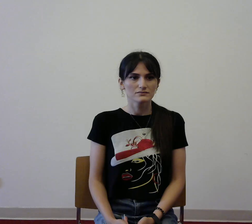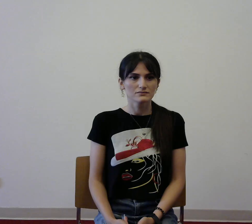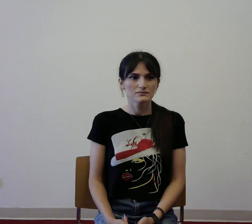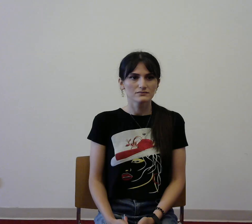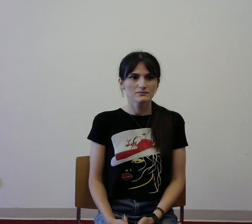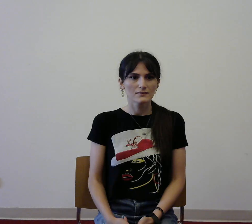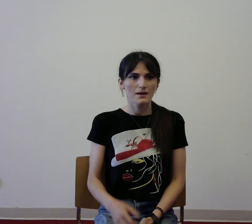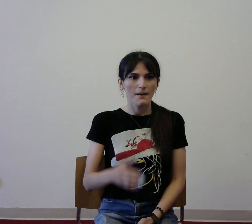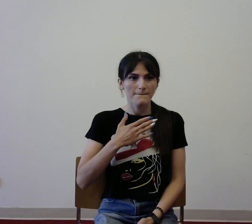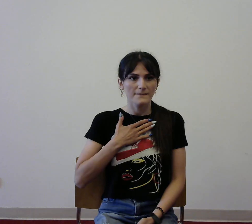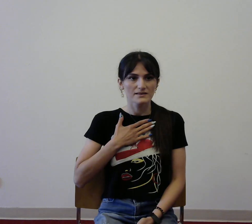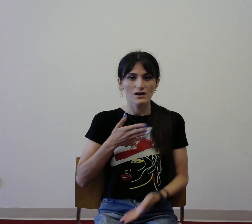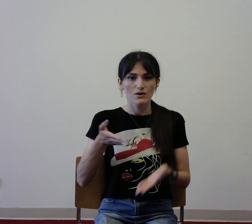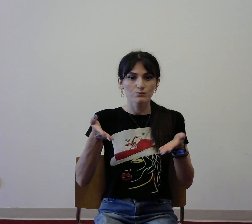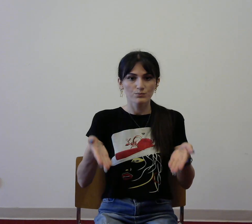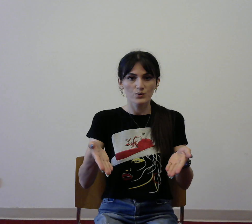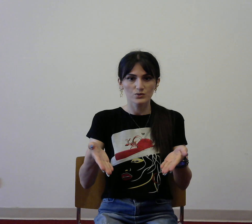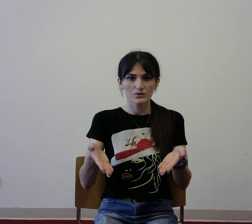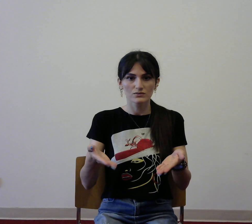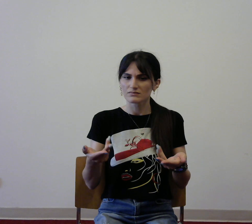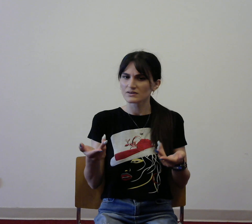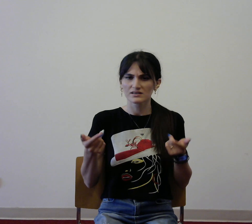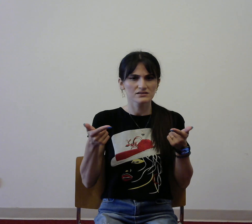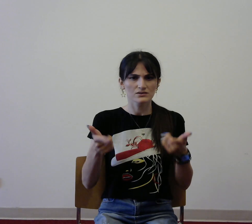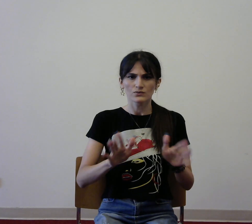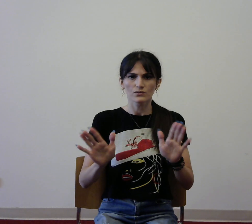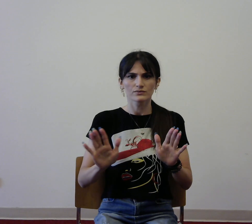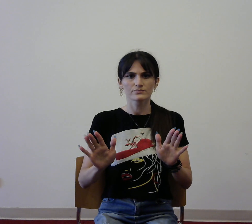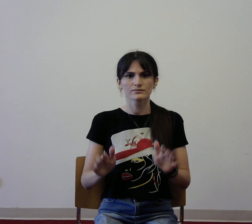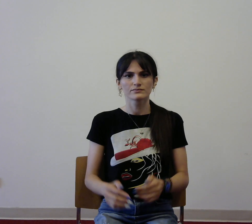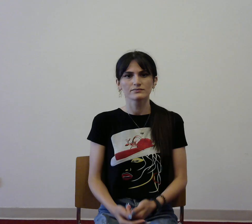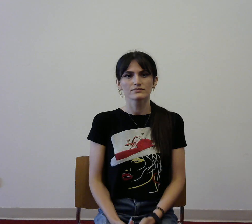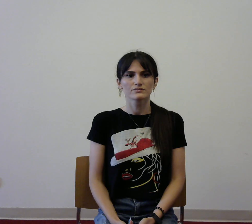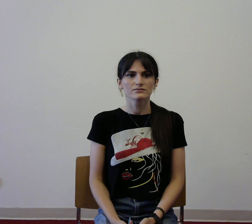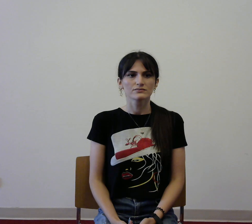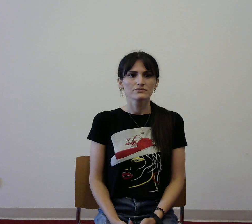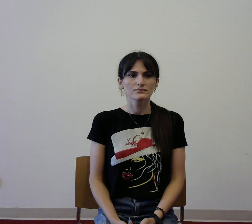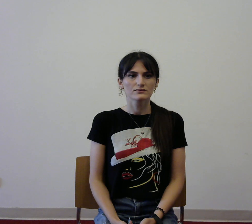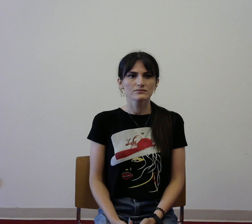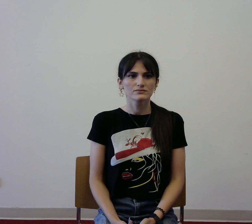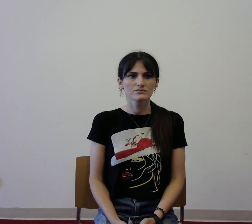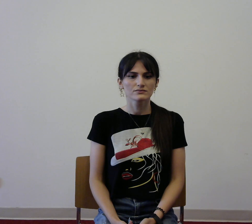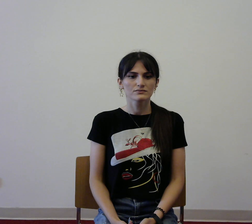Mən bununla razı deyiləm